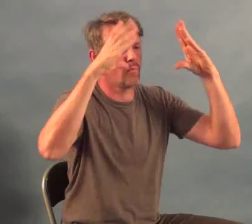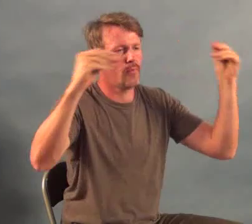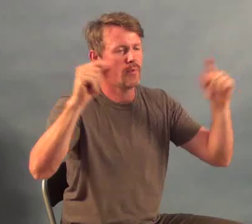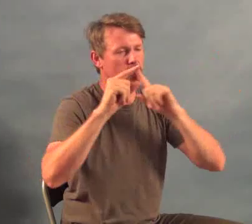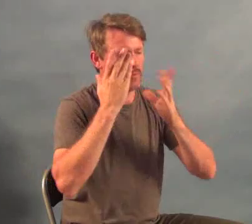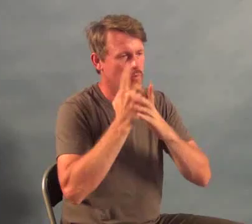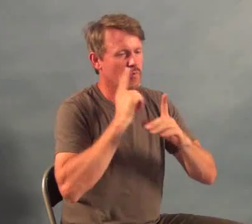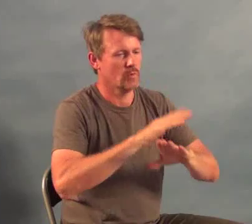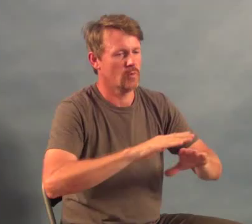Wszystko powoli ucichło, uspokoiło się.